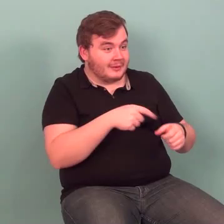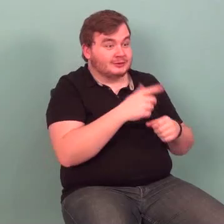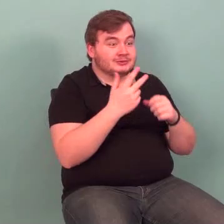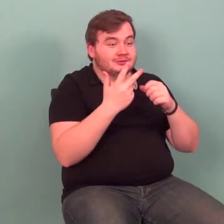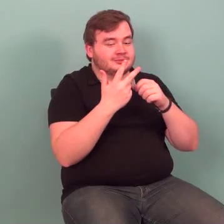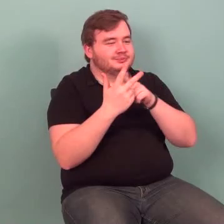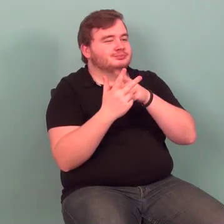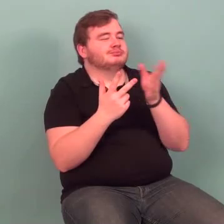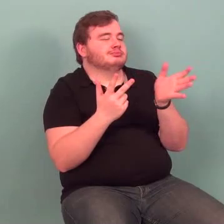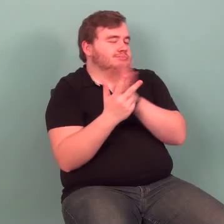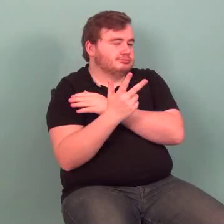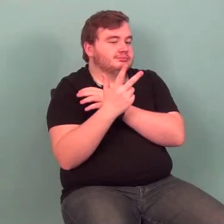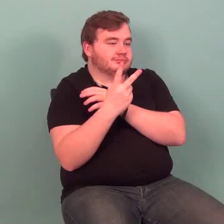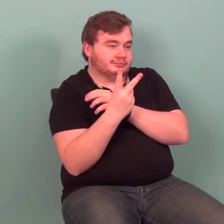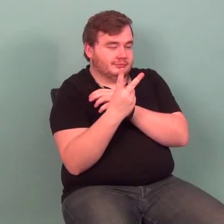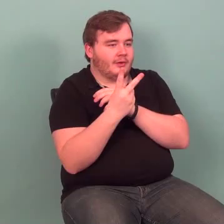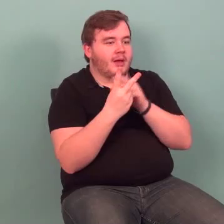Były trzy kosze. Jeden został zabrany, zostały dwa.